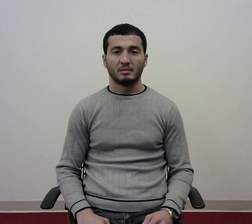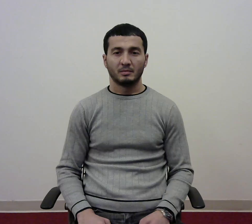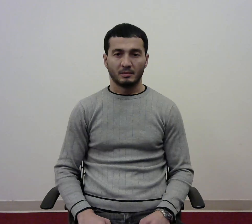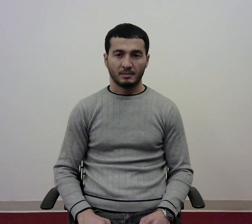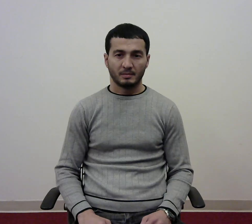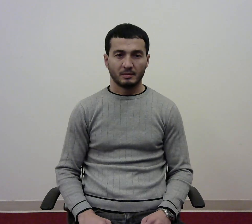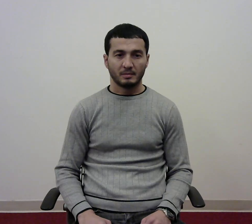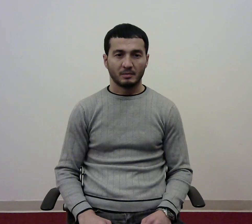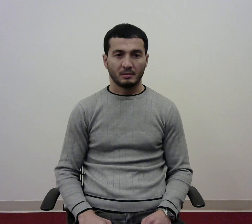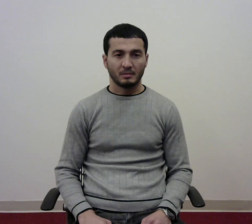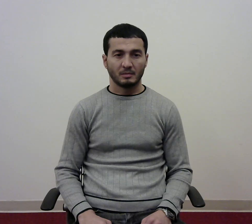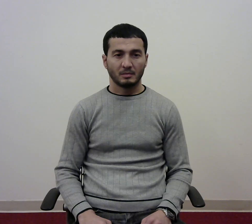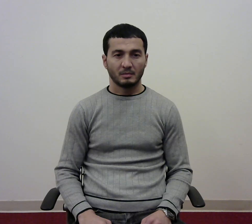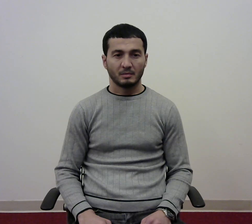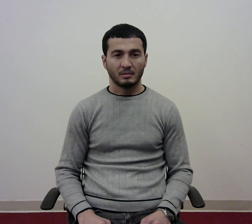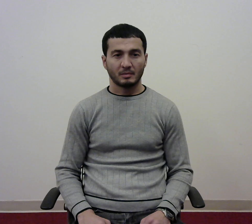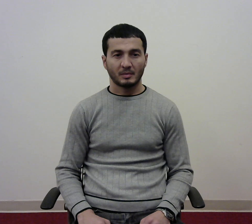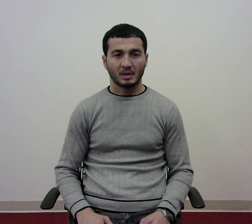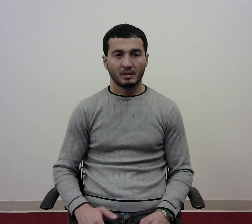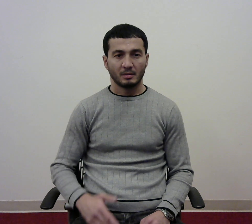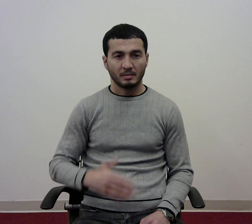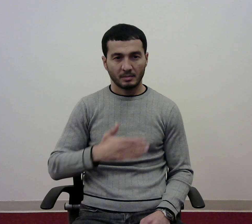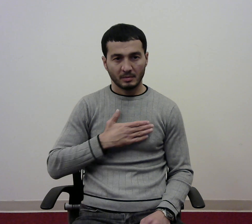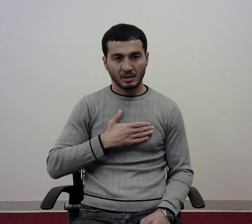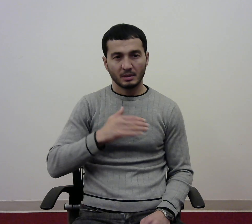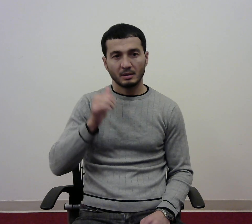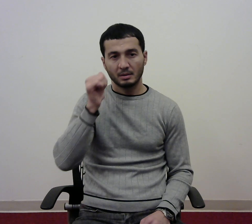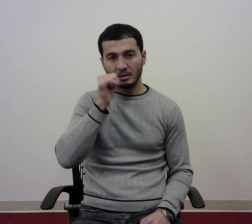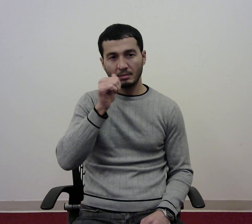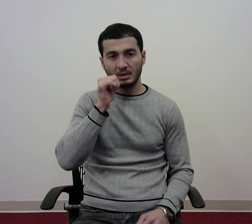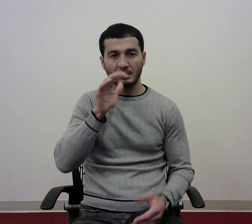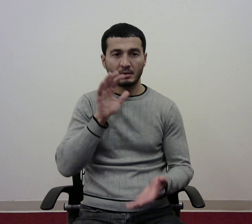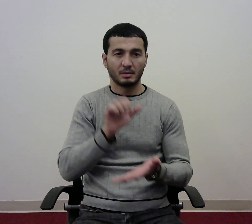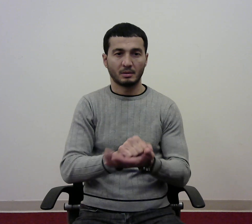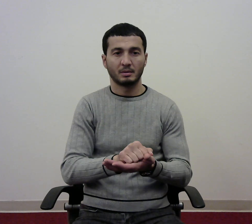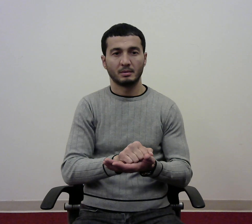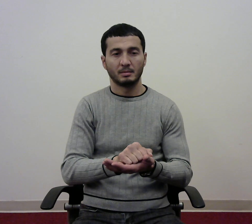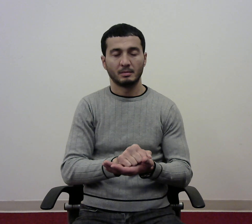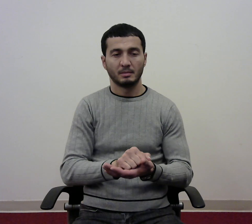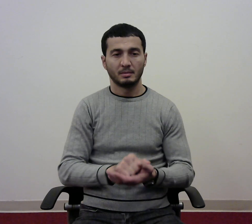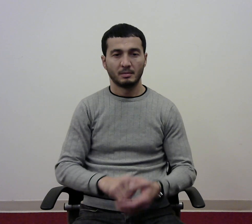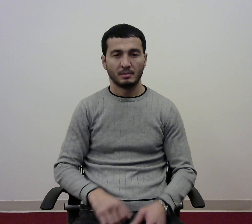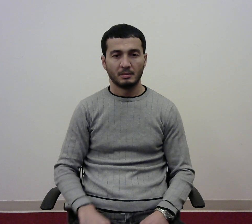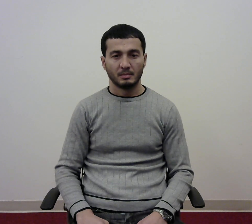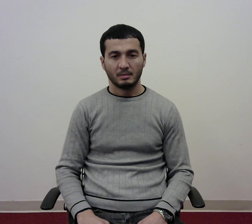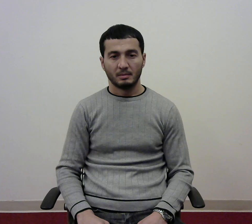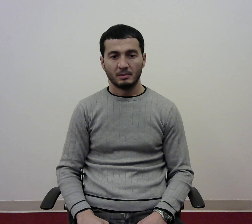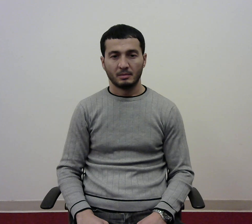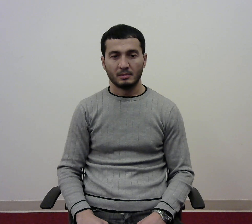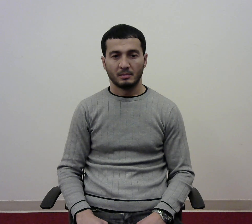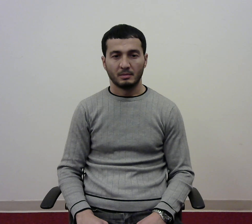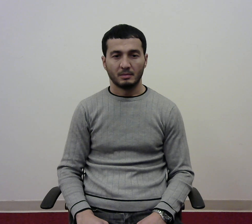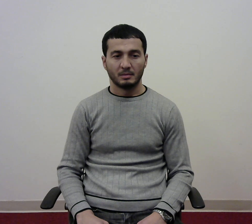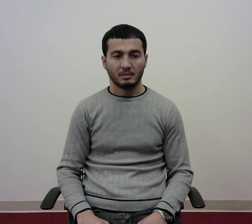Mən sabah məşğulam